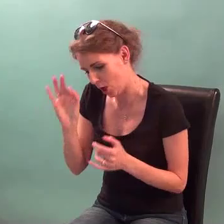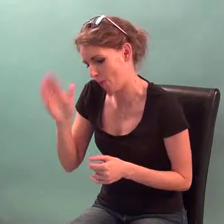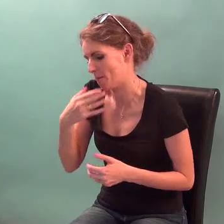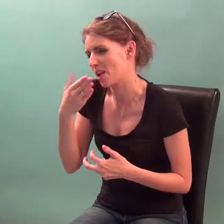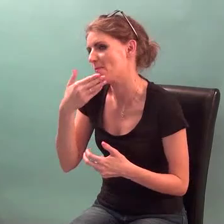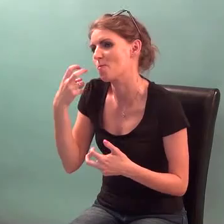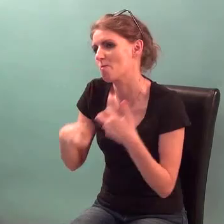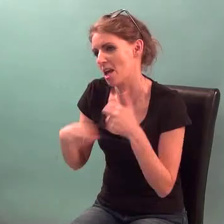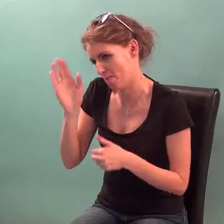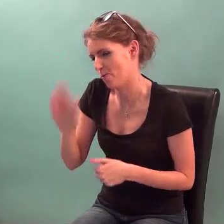Dobrze, nie ma problemu.